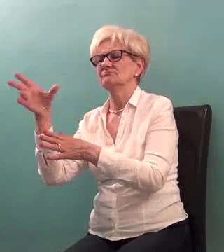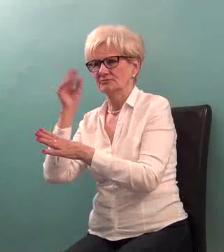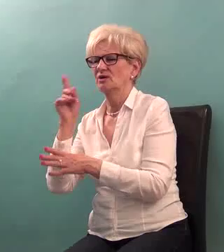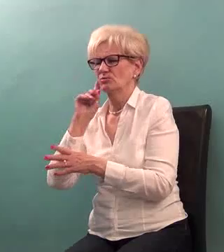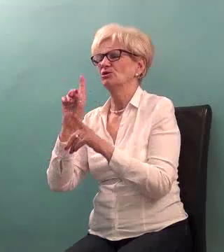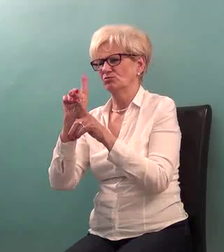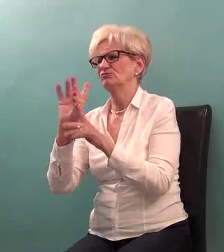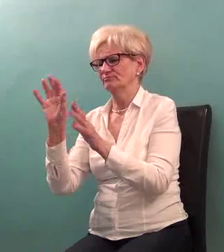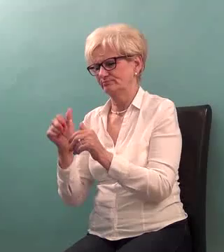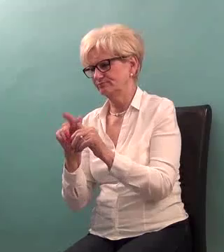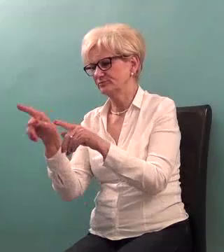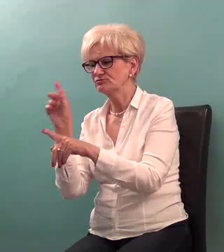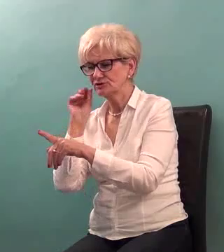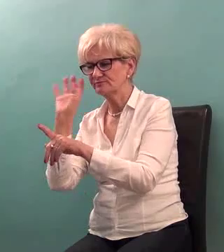Chłopak też idzie z nią spać.